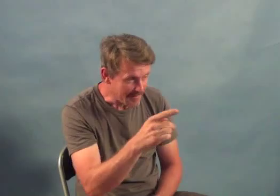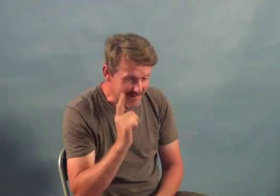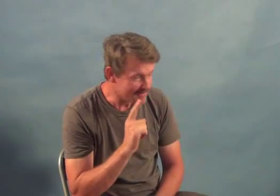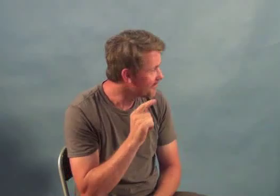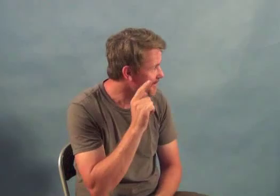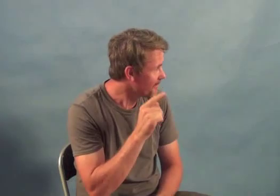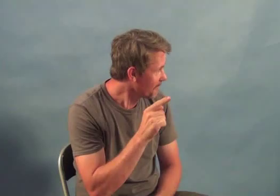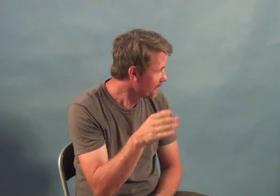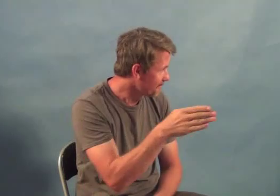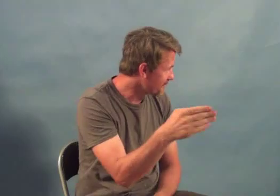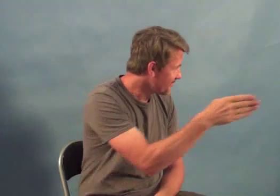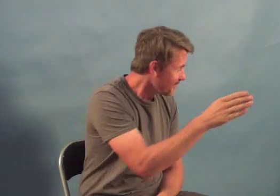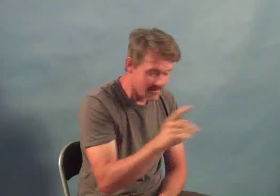Chłopiec pytał się, czy tak ma iść.